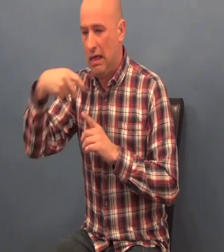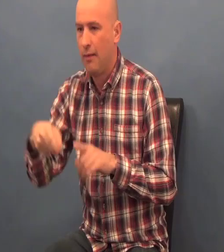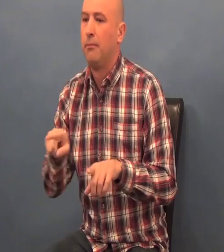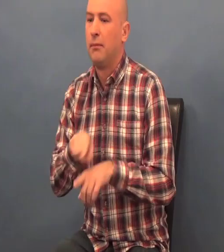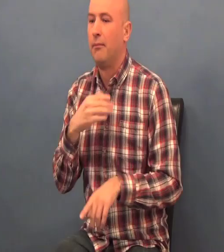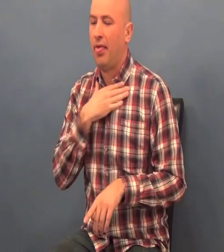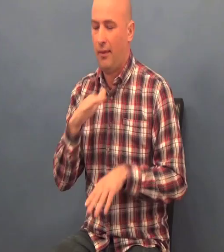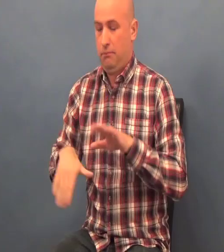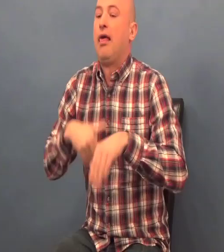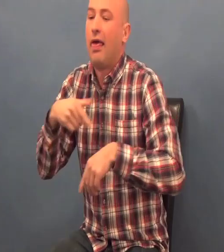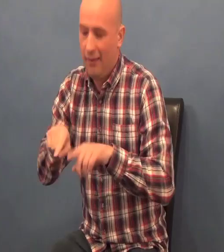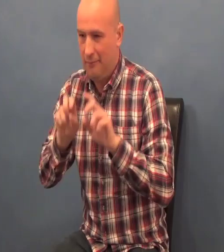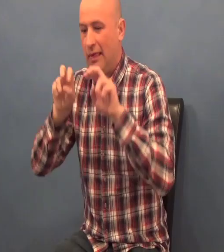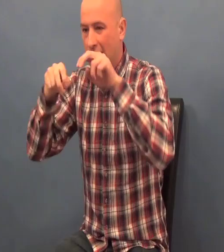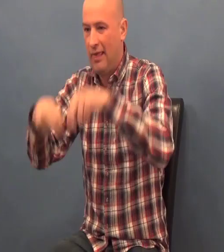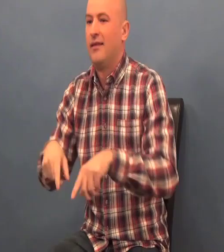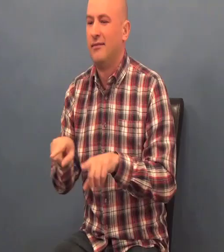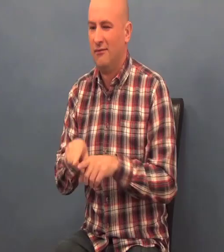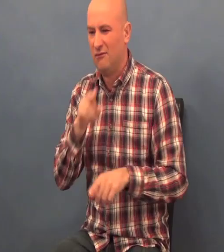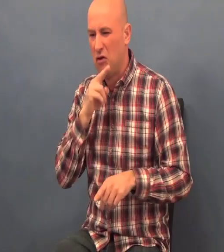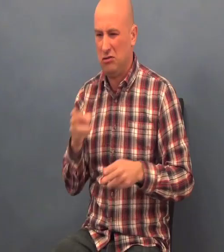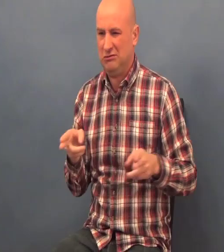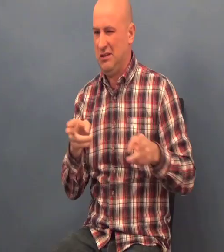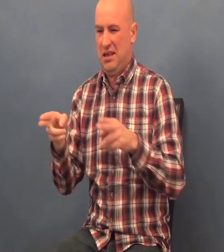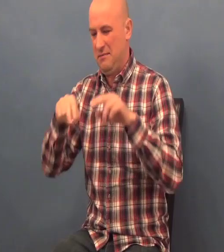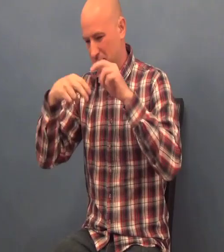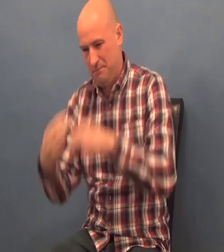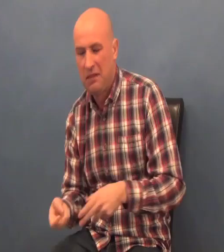Pies też potyka się i razem wpadają do jakiejś wody.